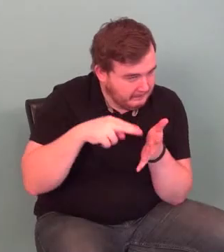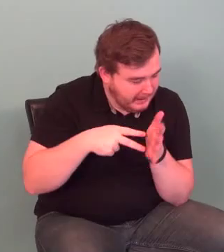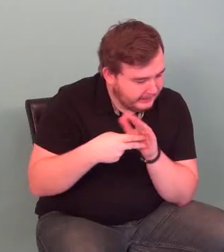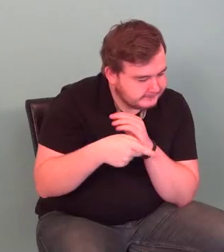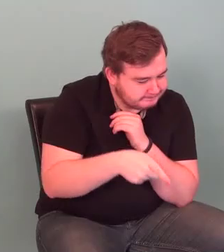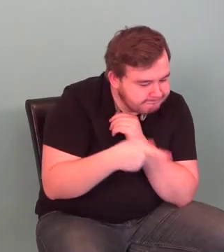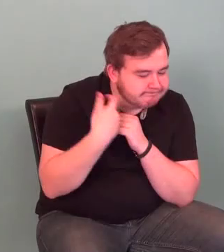Mam plany.